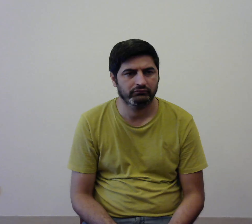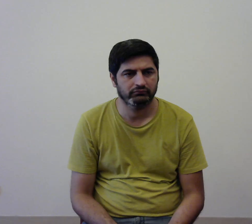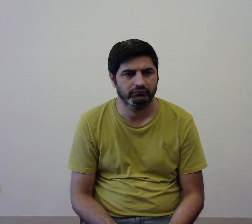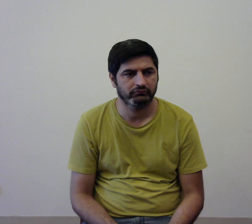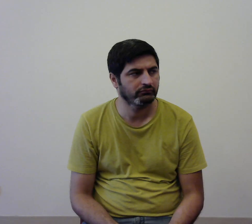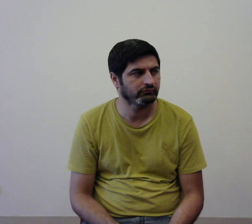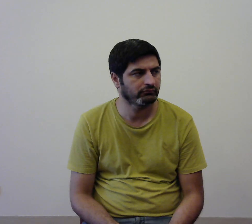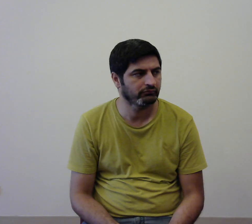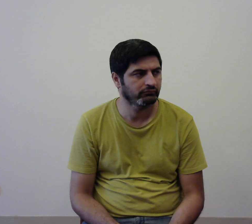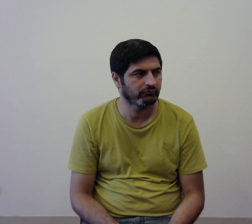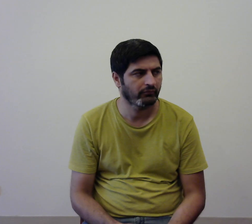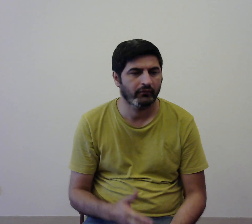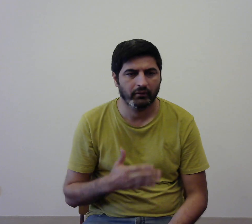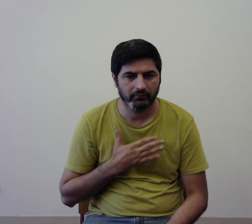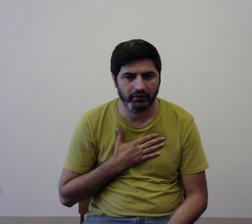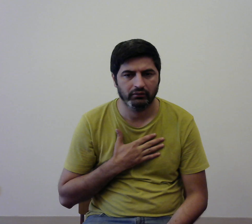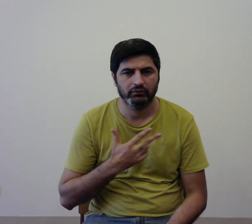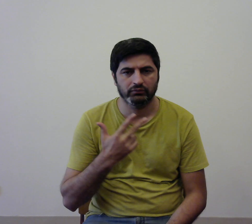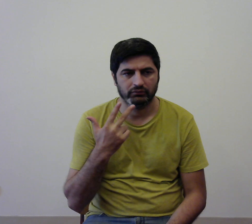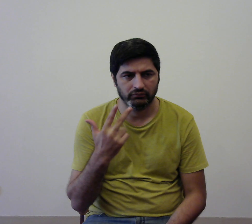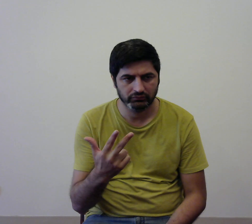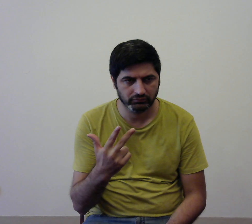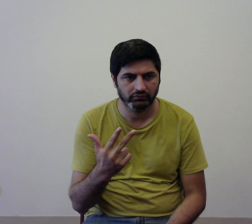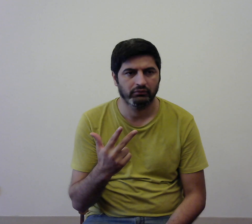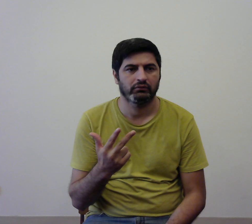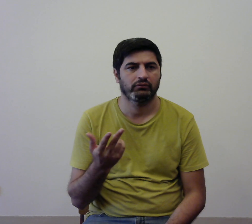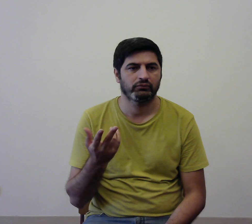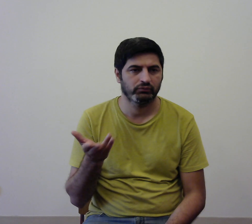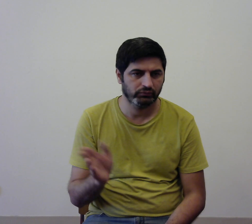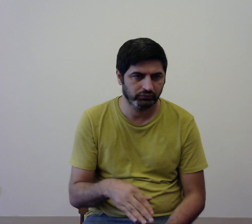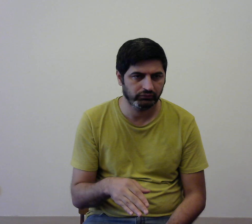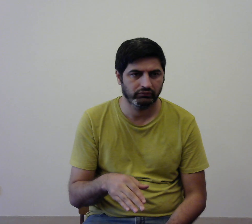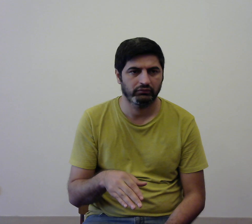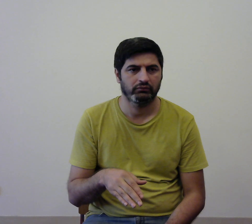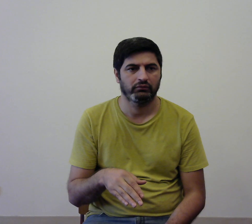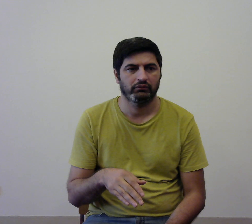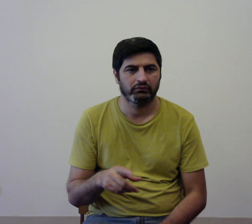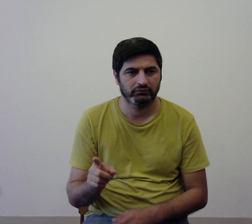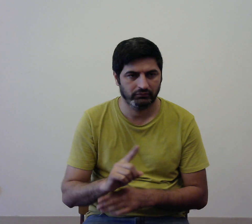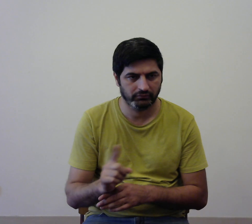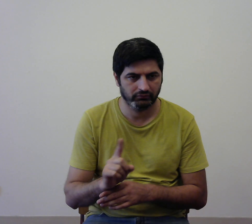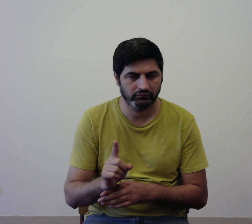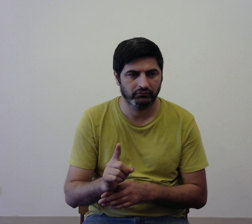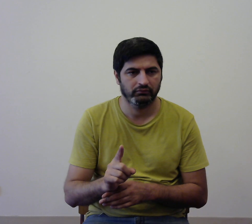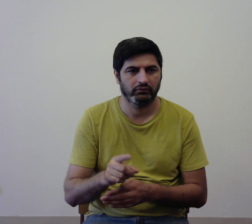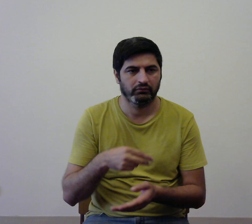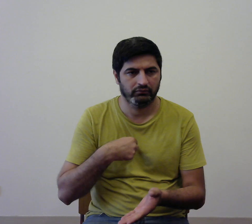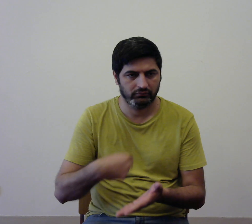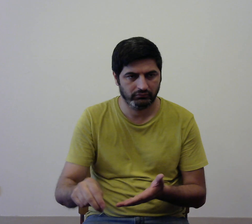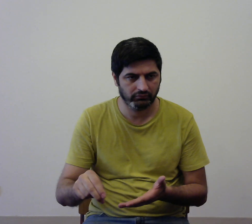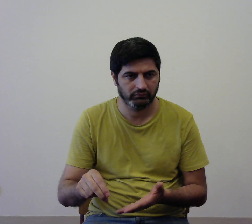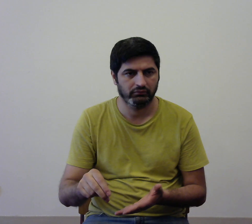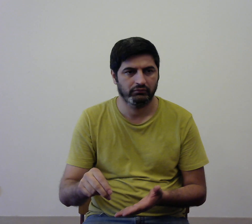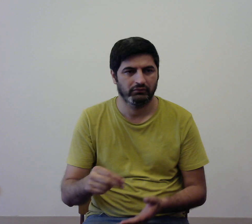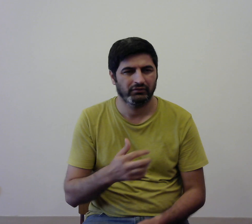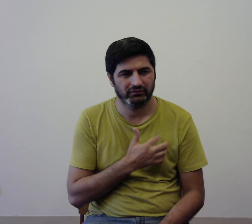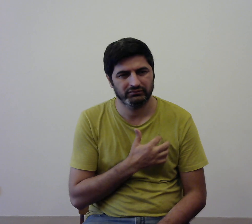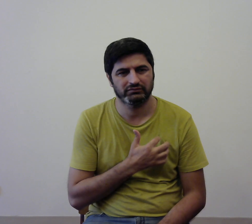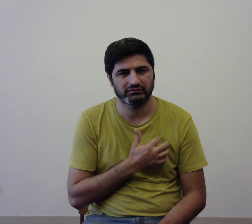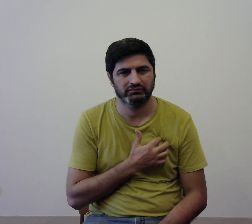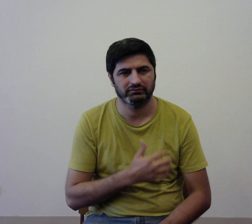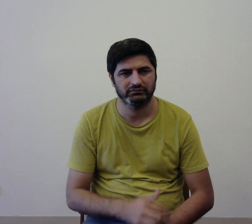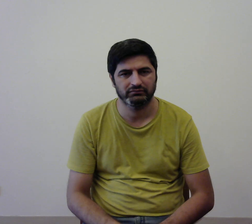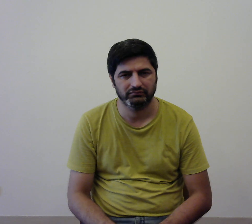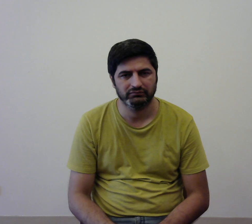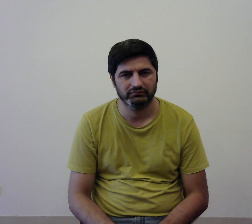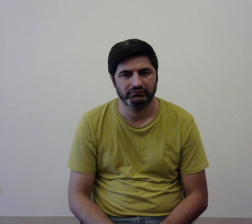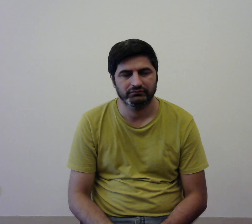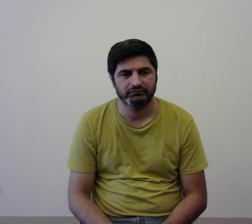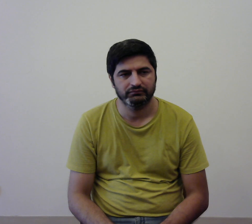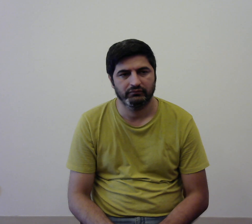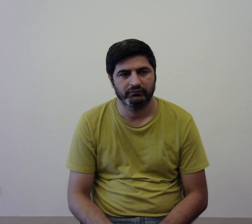Mən 3 ədəd qələm almaq istərdim